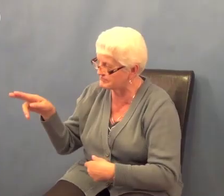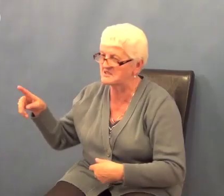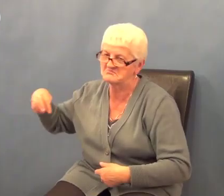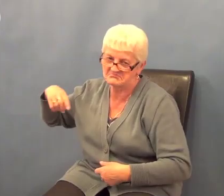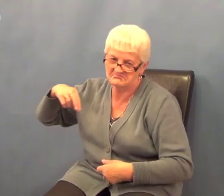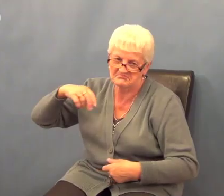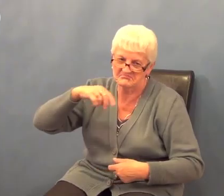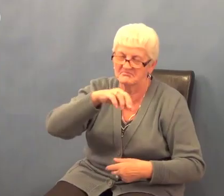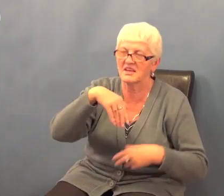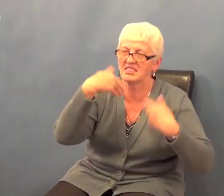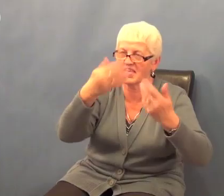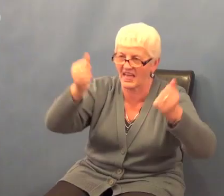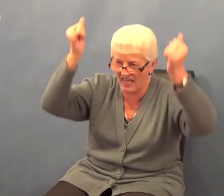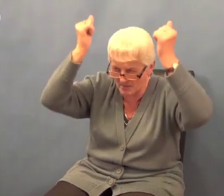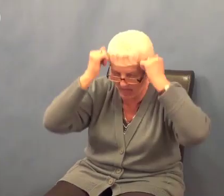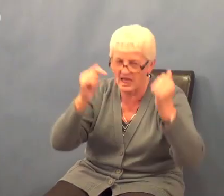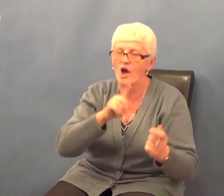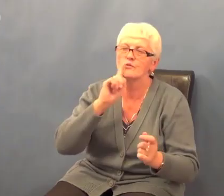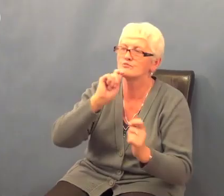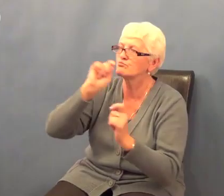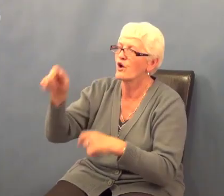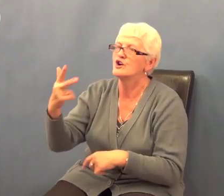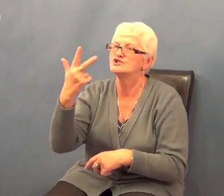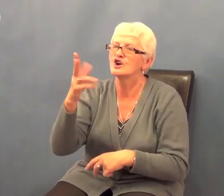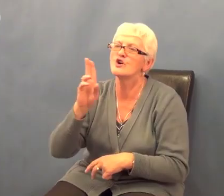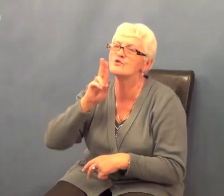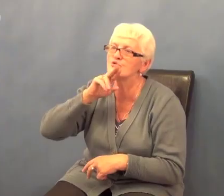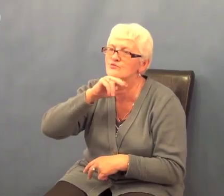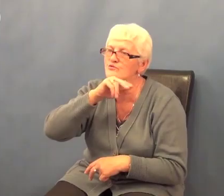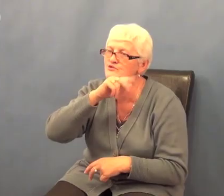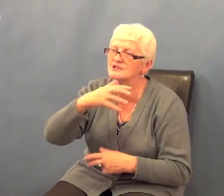Jeden z trzech chłopców idzie do tamtego chłopca oddać mu kapelusz, a ten w ramach wdzięczności daje mu trzy gruszki.